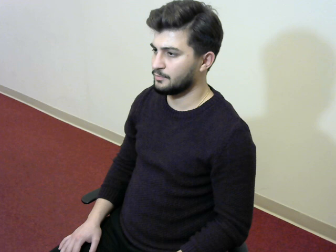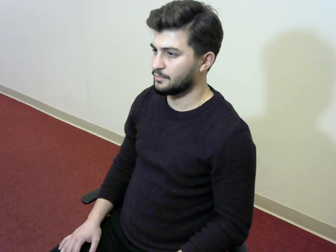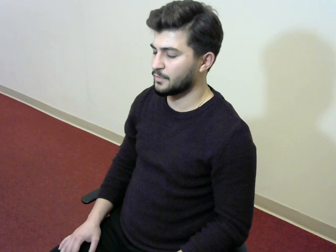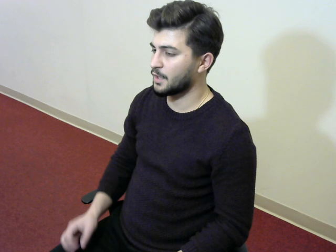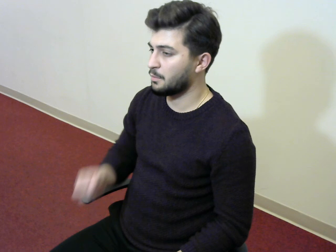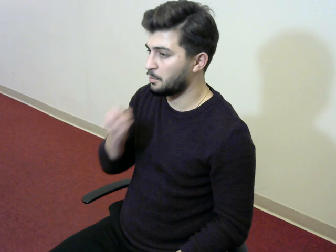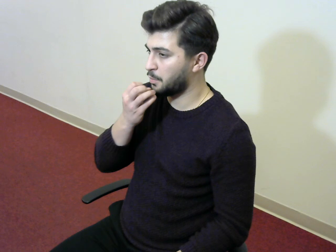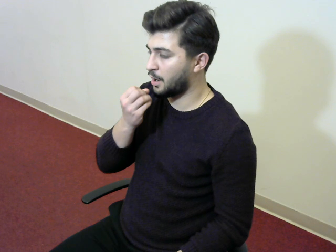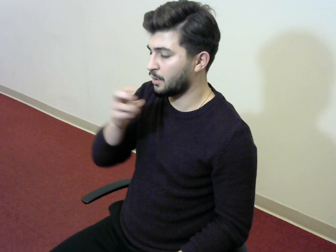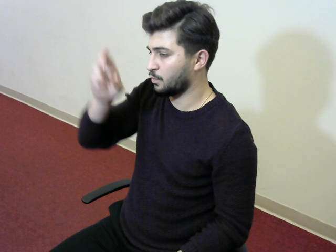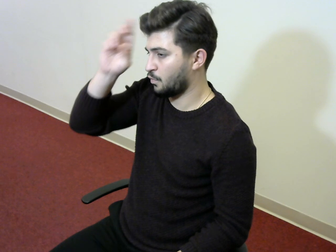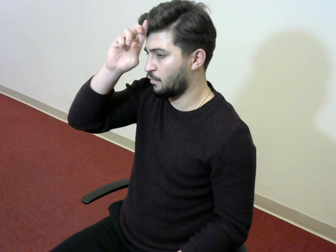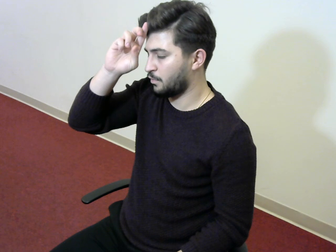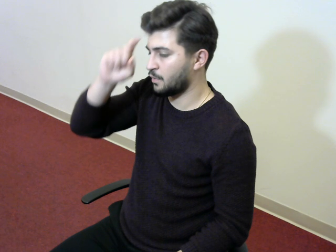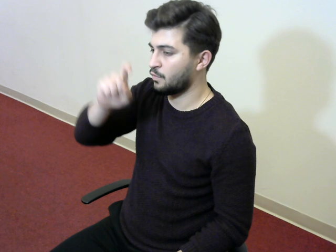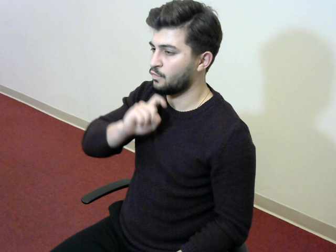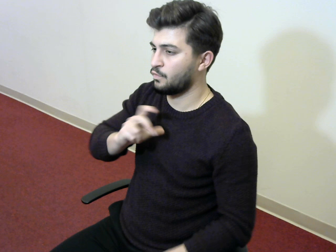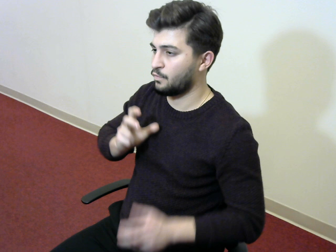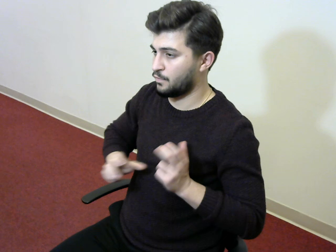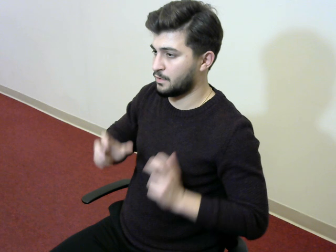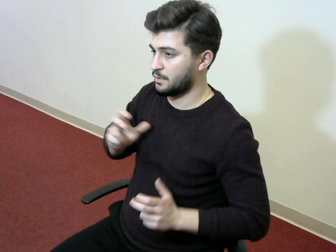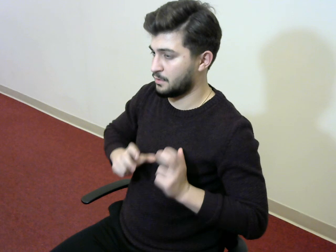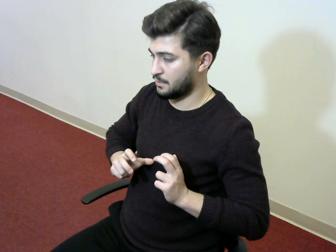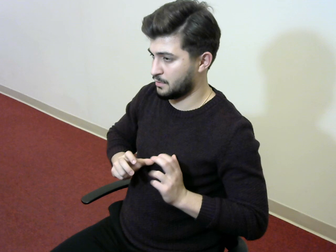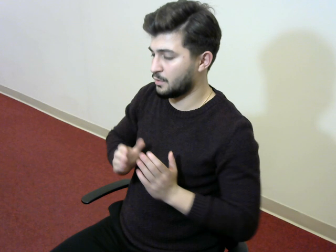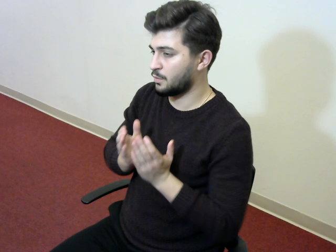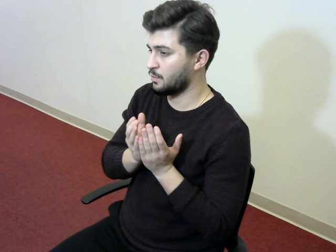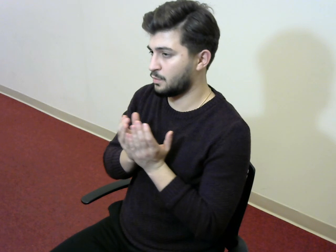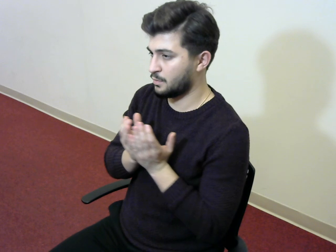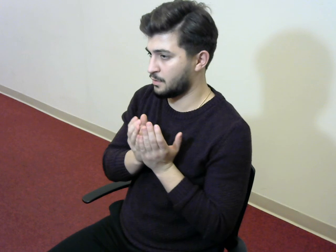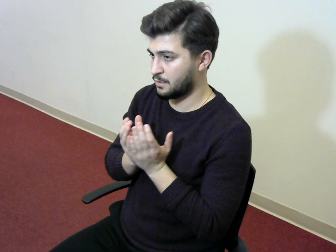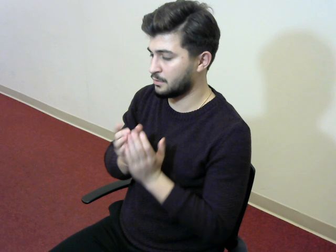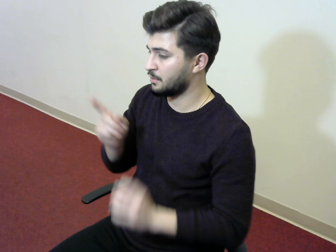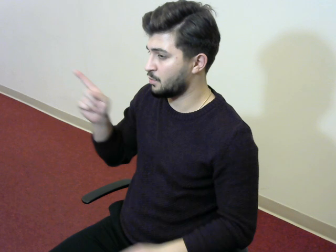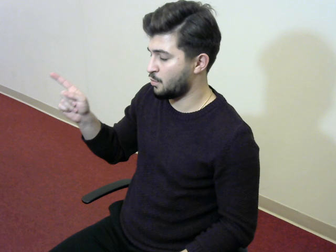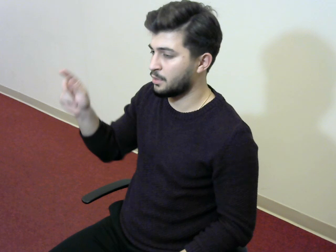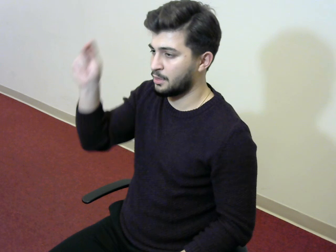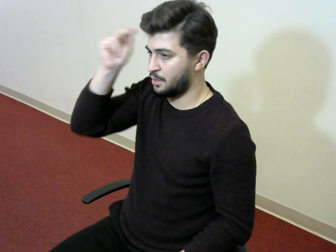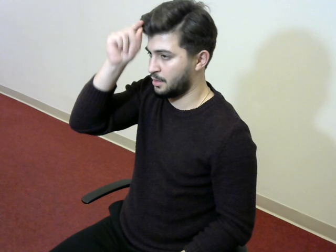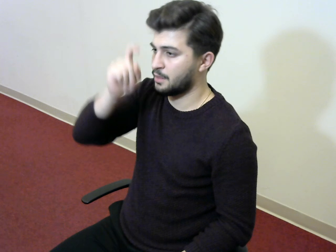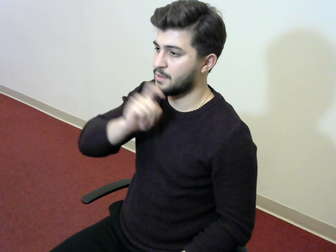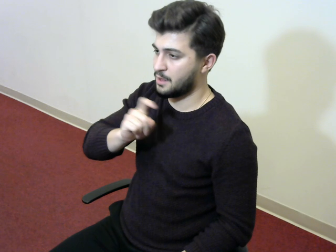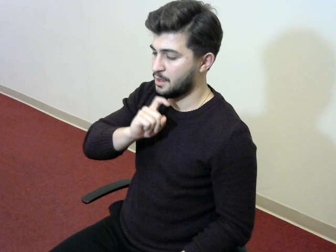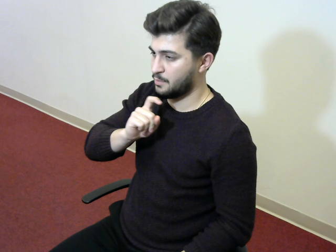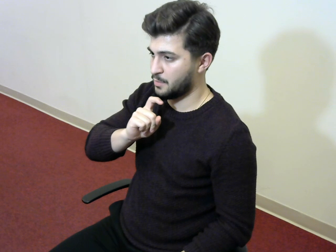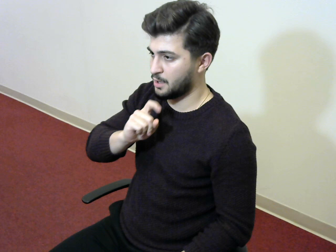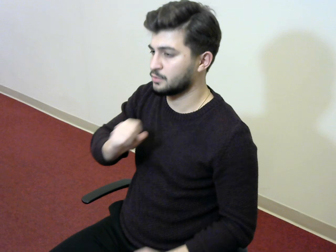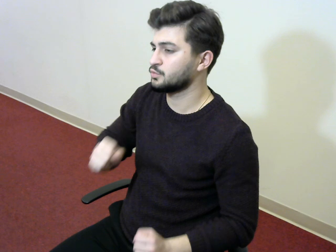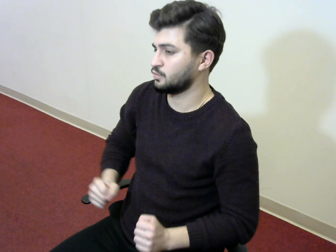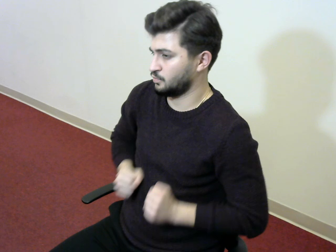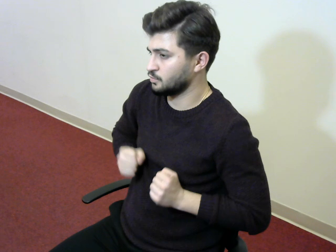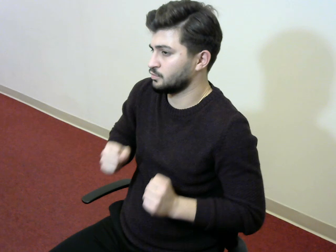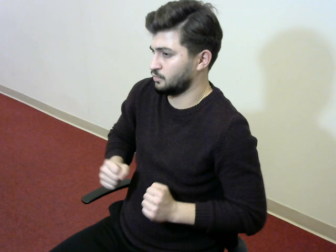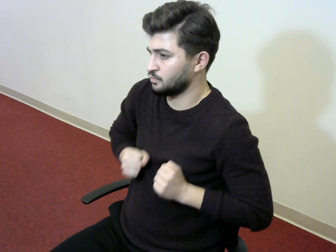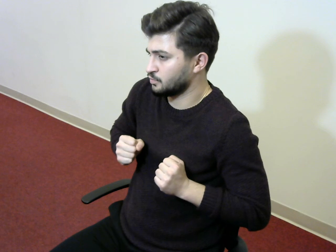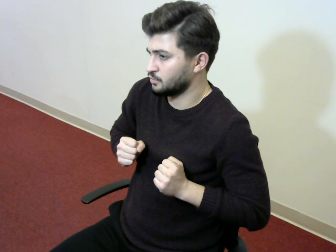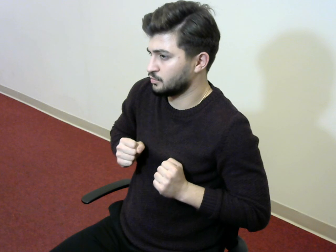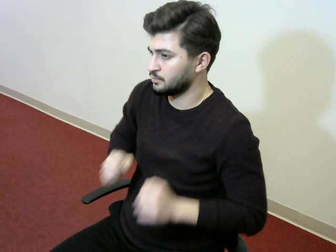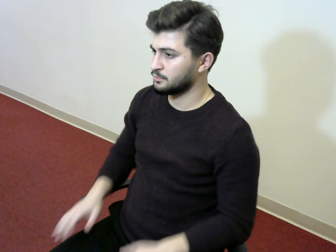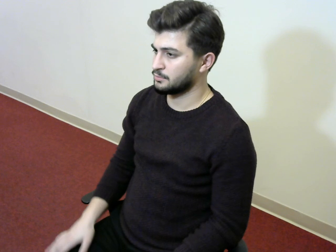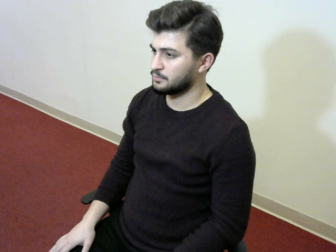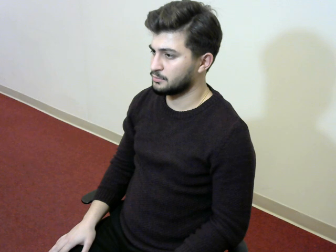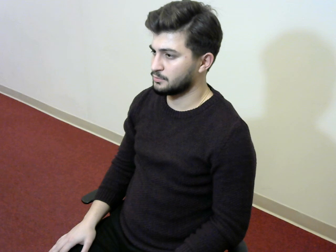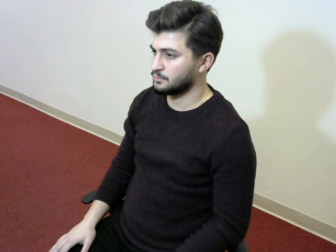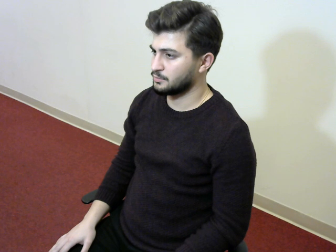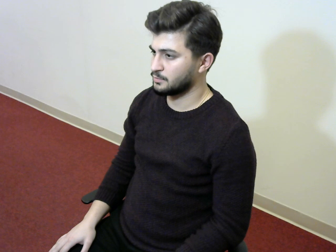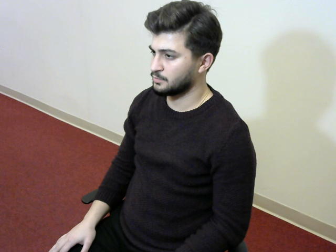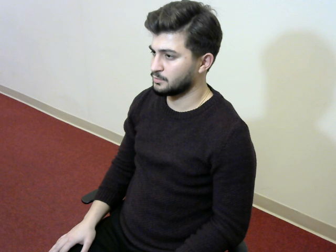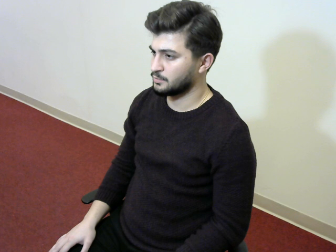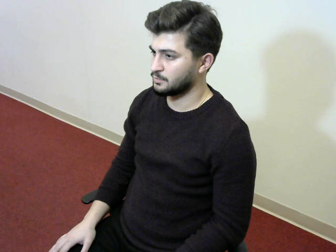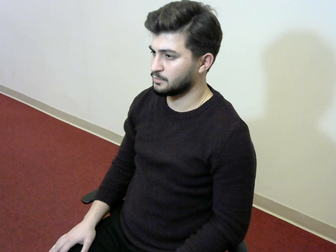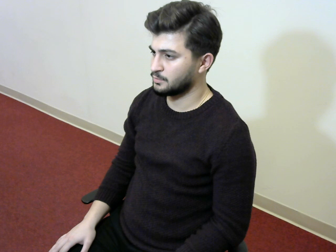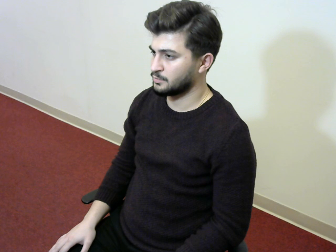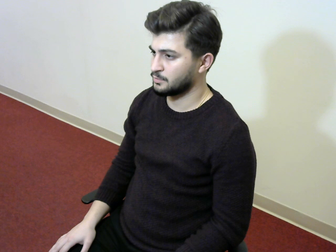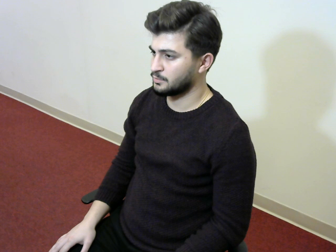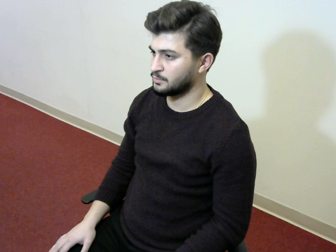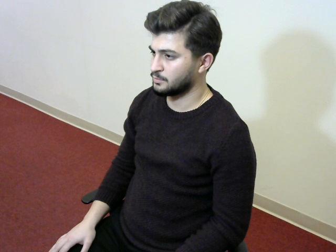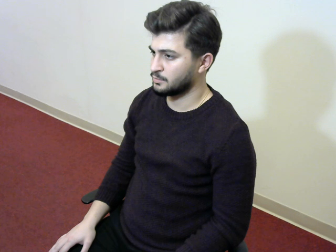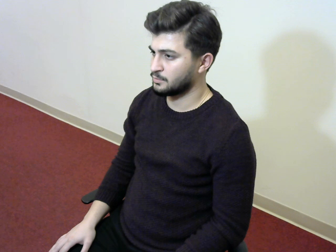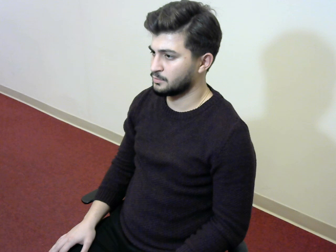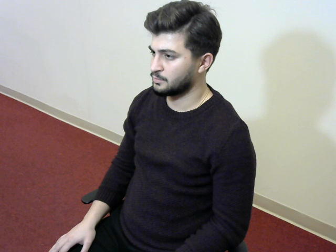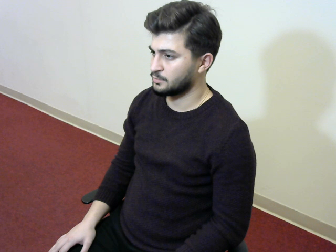Bakı Dövlət Universitetində oxuyan o tələbə çalışqandır